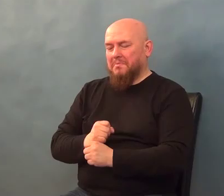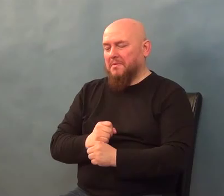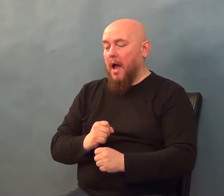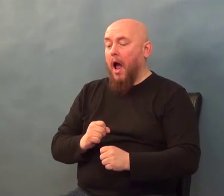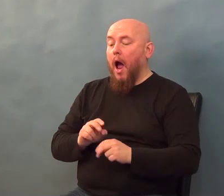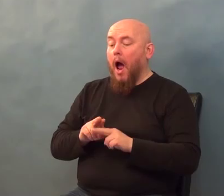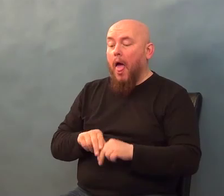To wszystko.